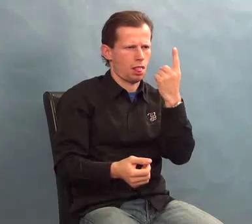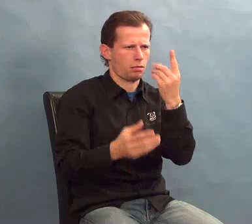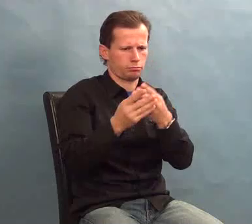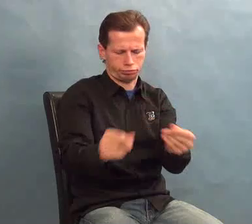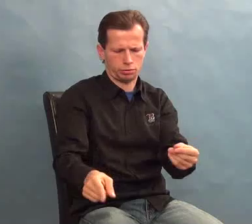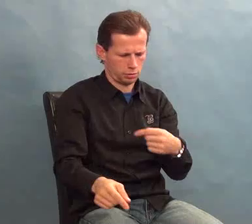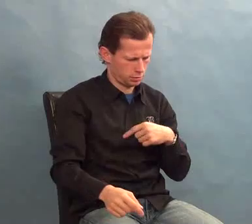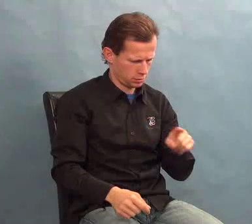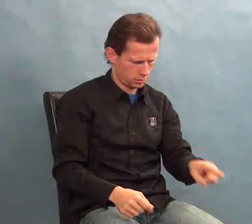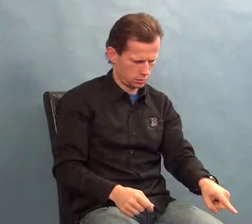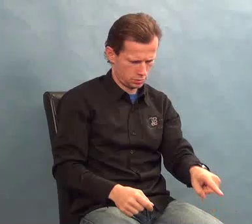Liczy: jeden, dwa...